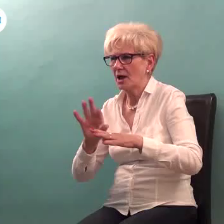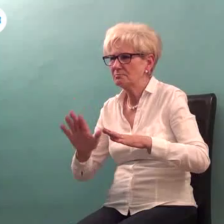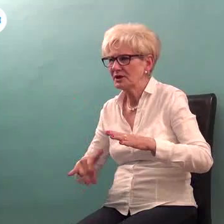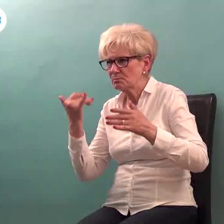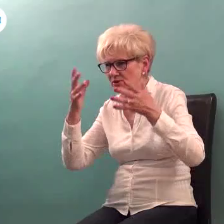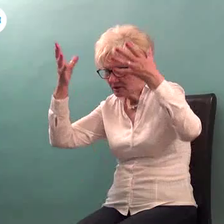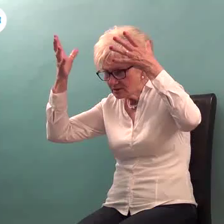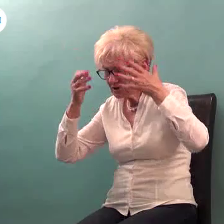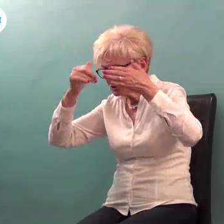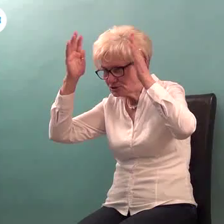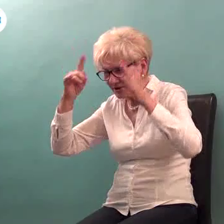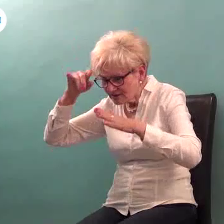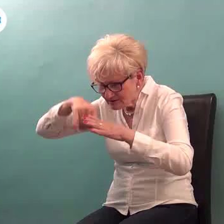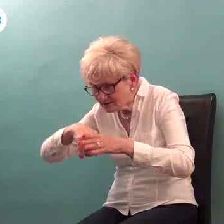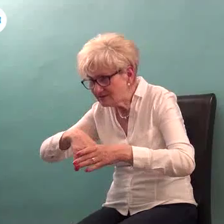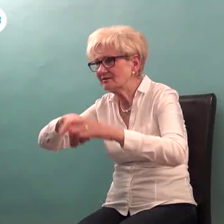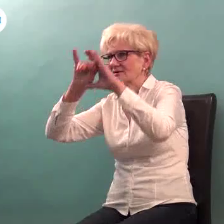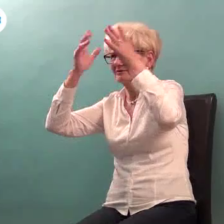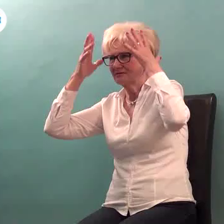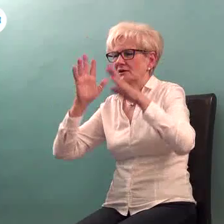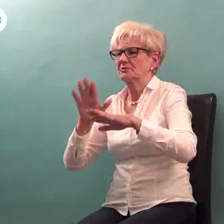Pies wkłada głowę w słoik i klinuje się w środku.